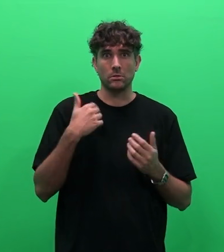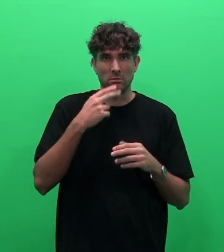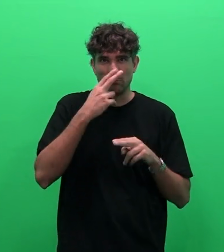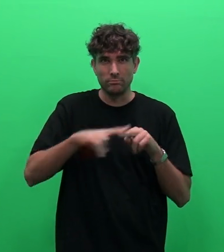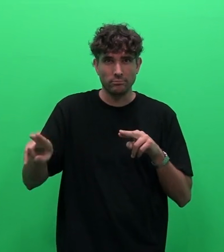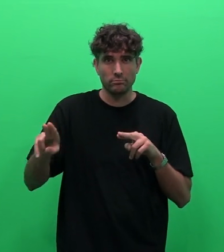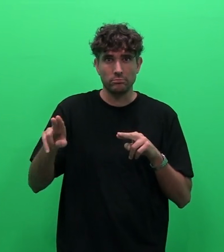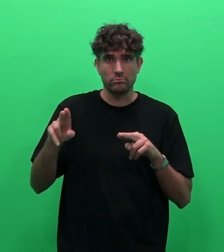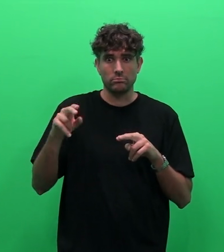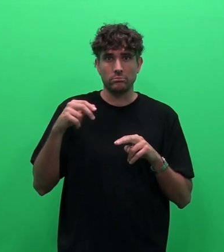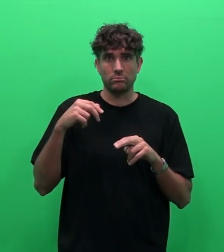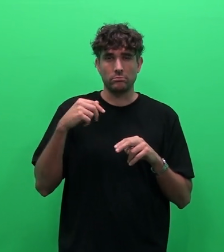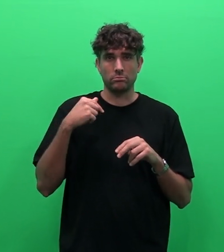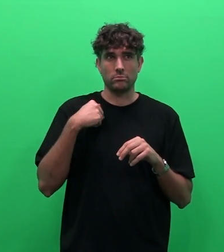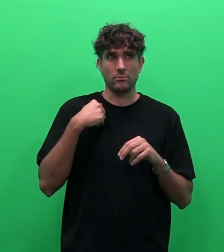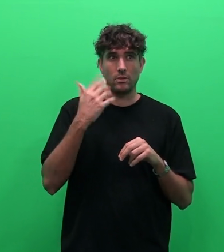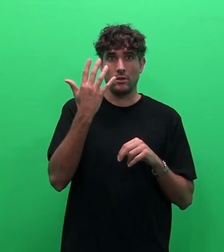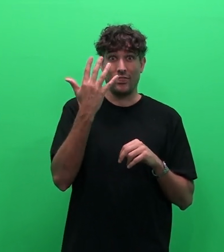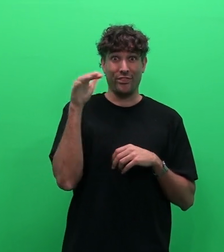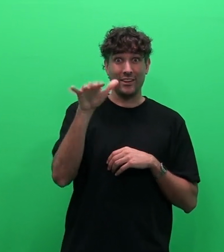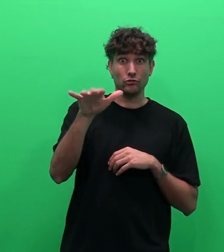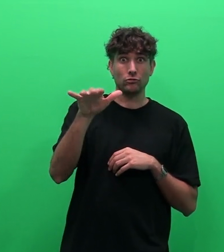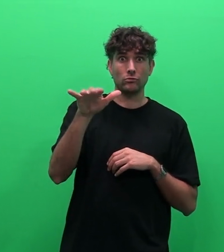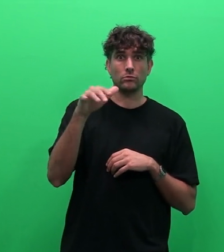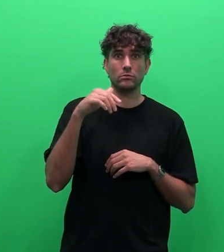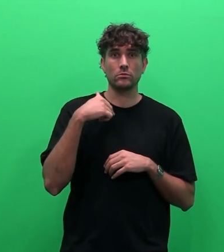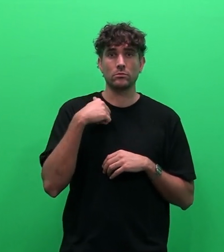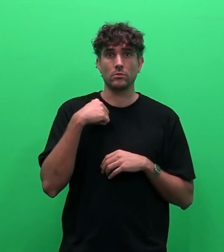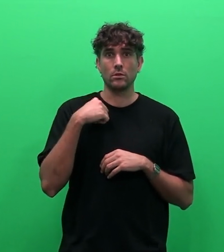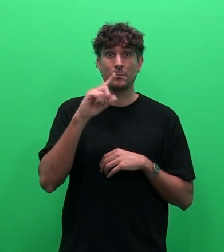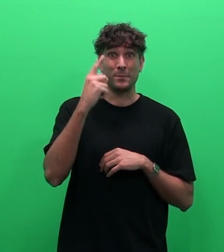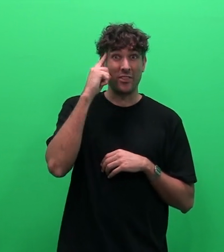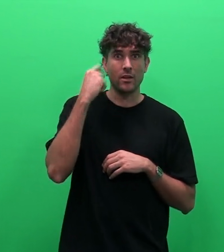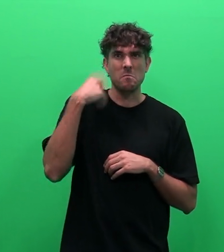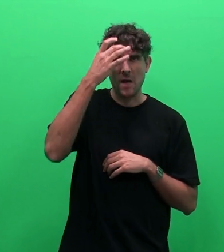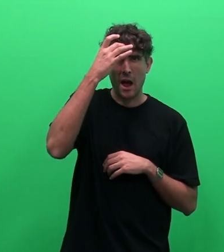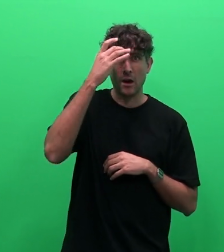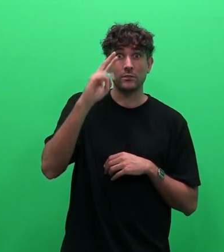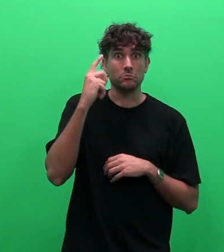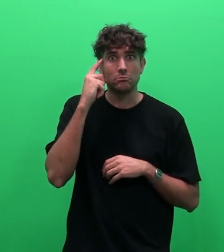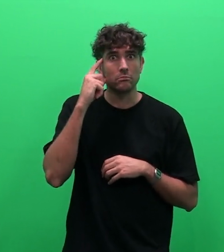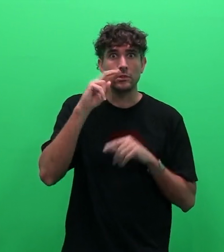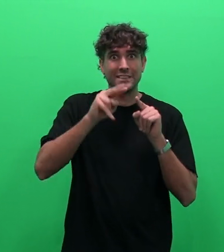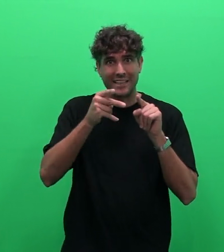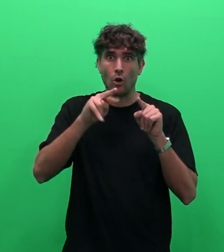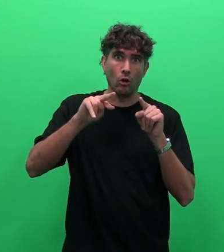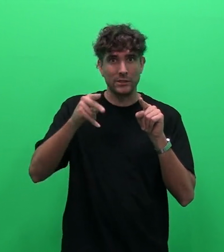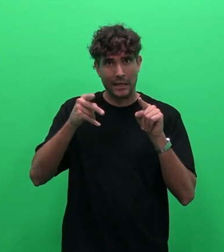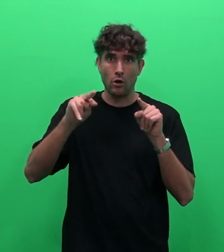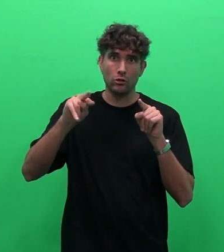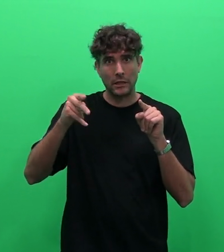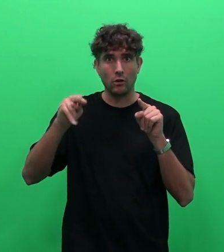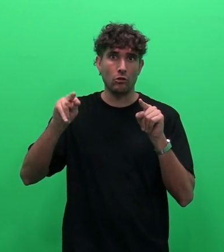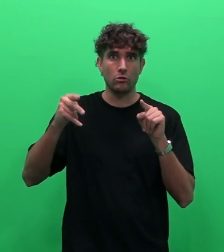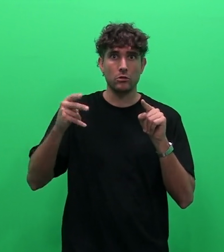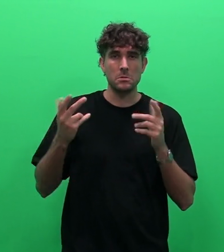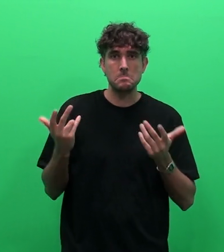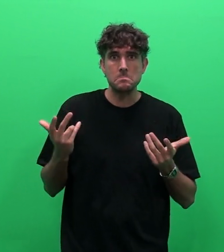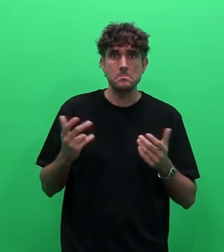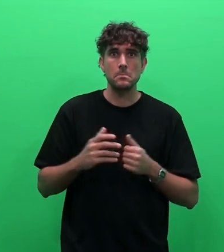És estrany perquè dels cinc dies de la setmana el primer dia em va fer mal el cap, el segon no, i el dolor s'anava alternant, un dia sí i un dia no. No ho sé.